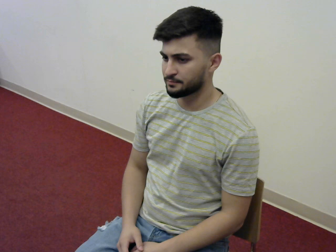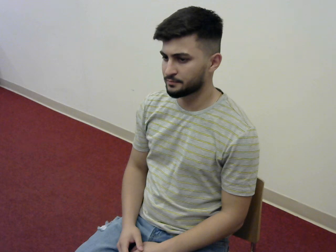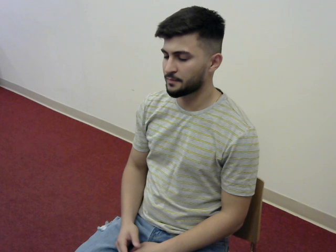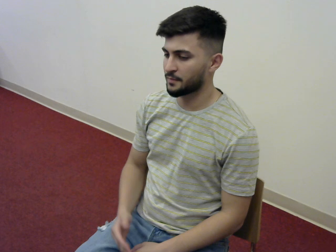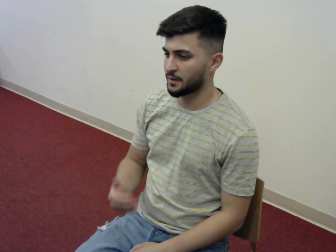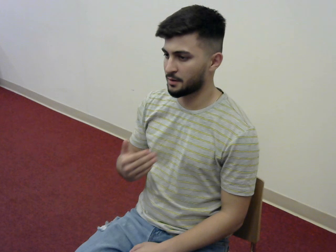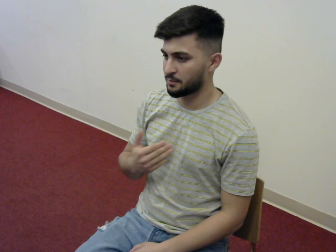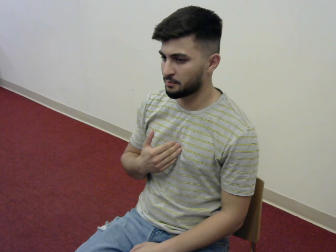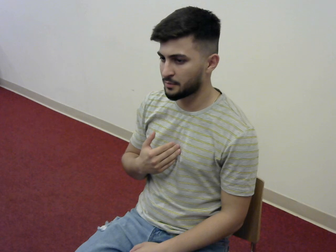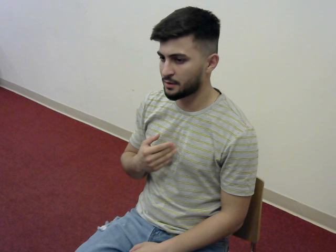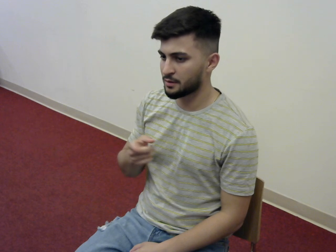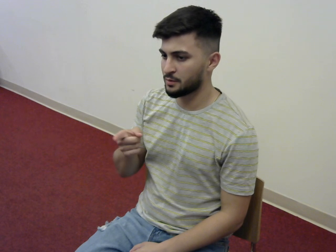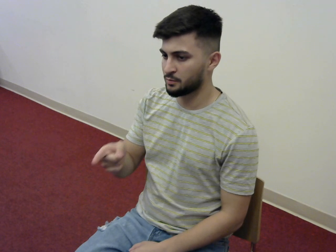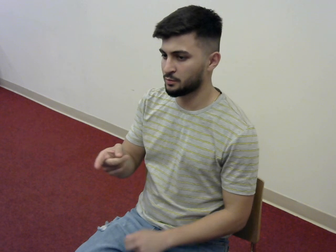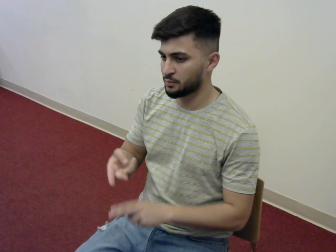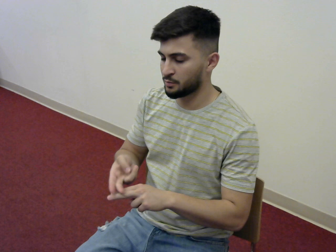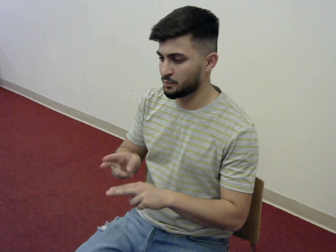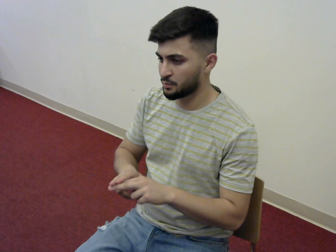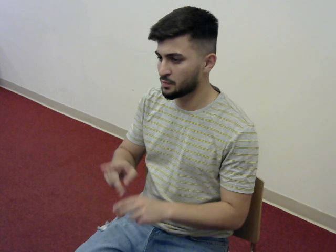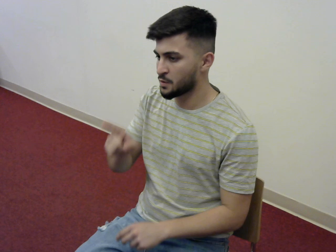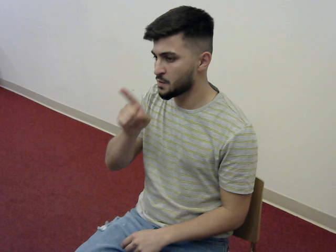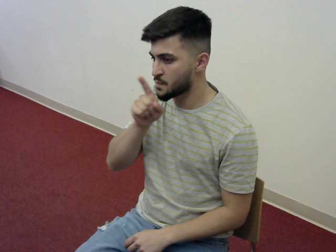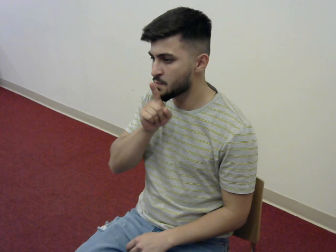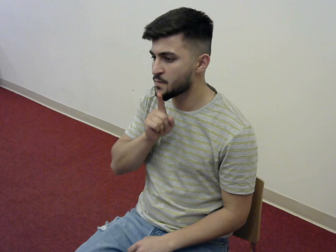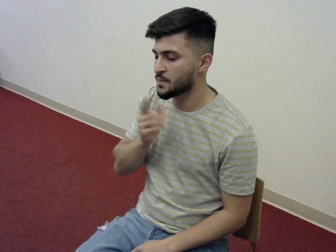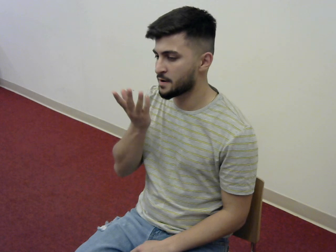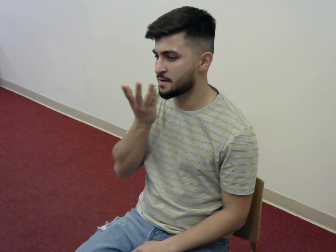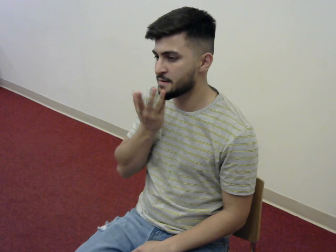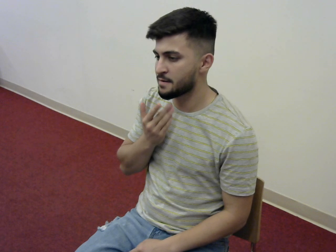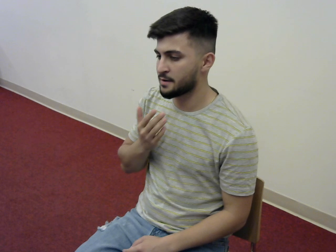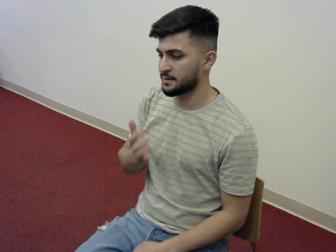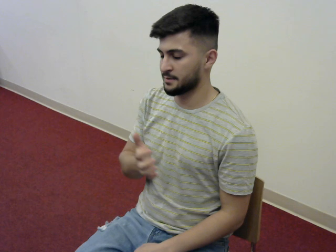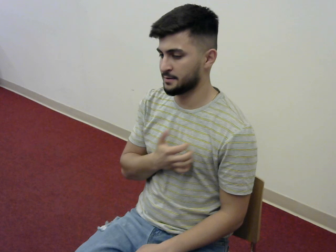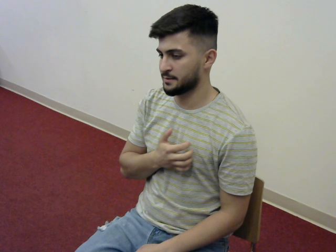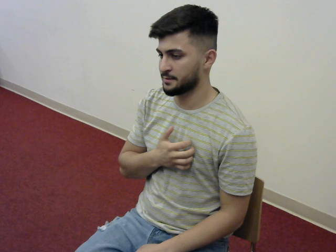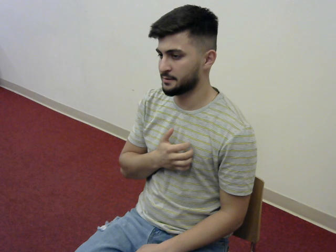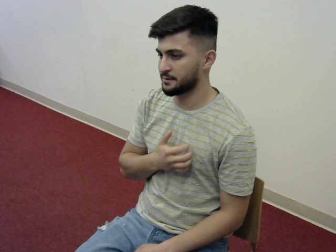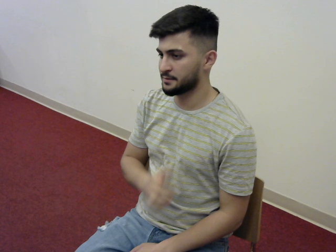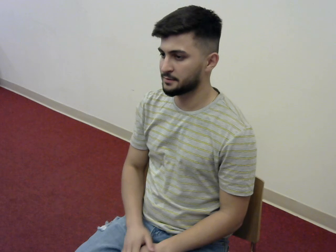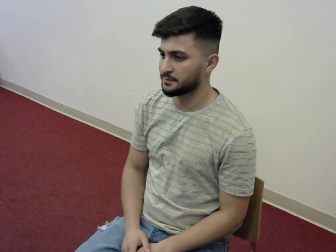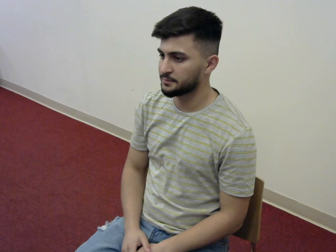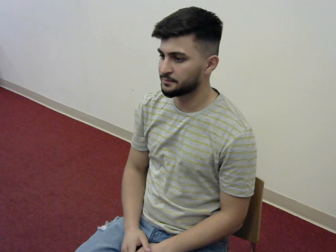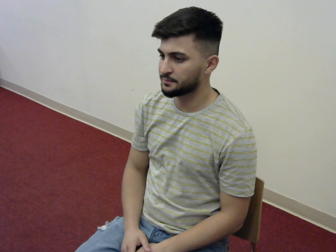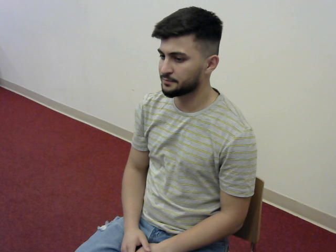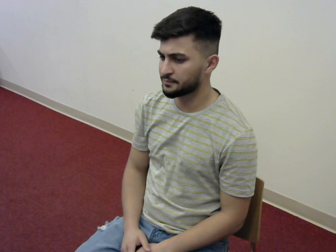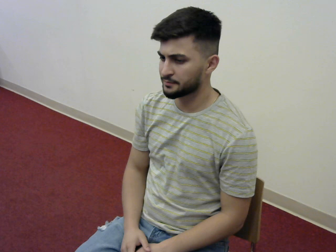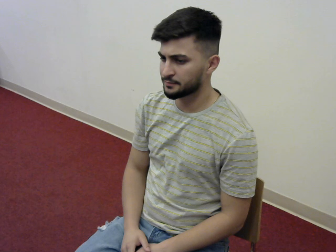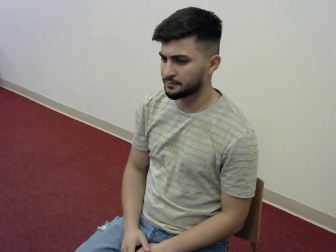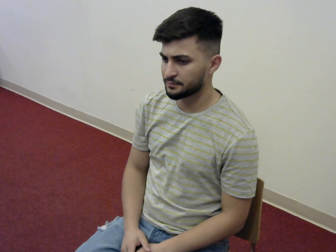Mən bunun göy rəngdə olanını istəyirəm